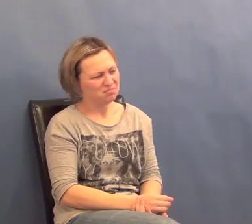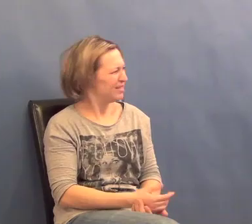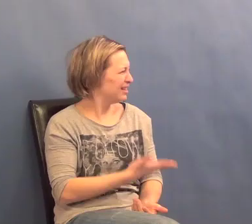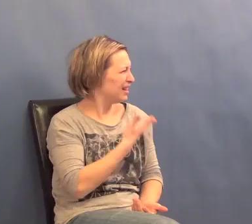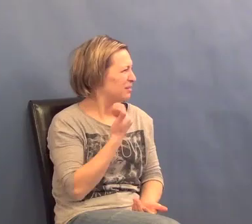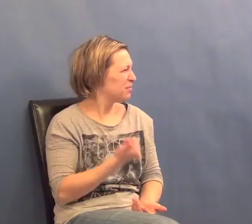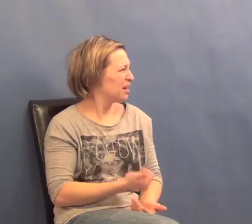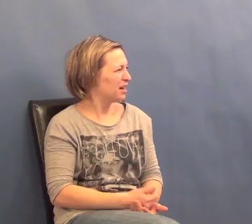Nie ma.